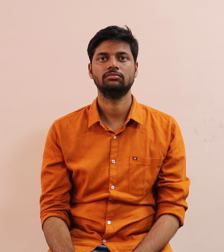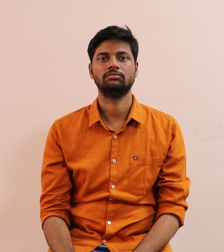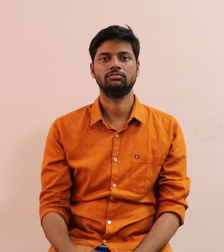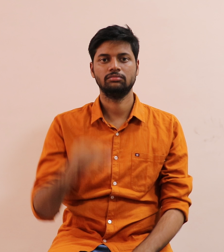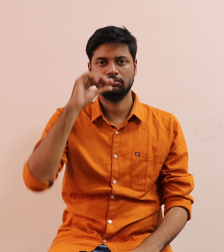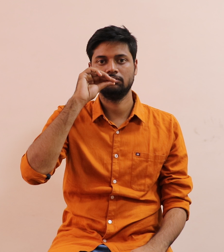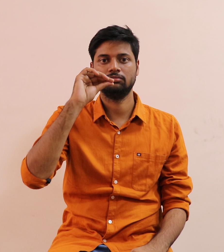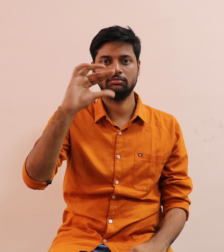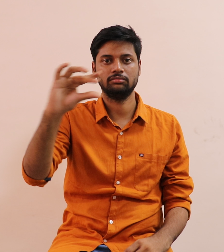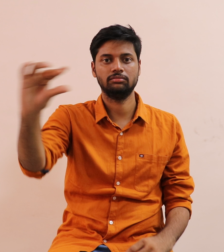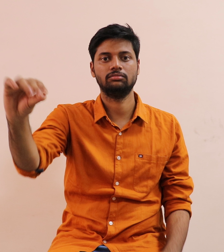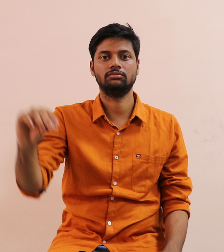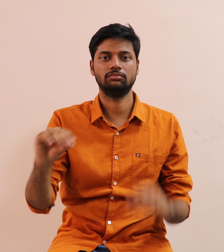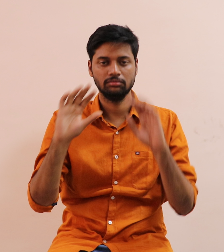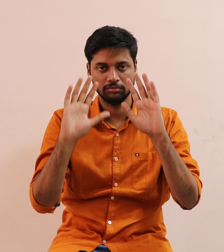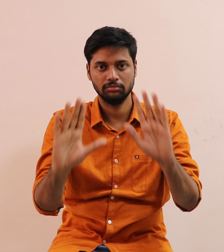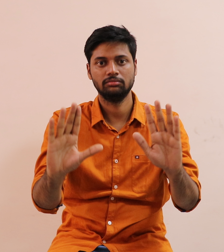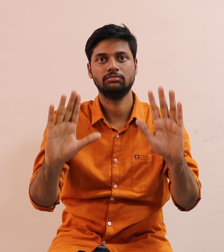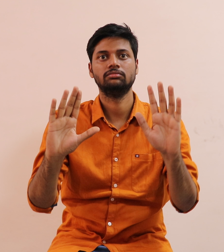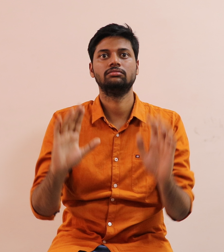speak softly